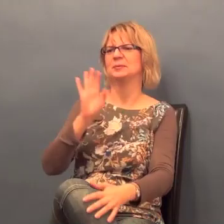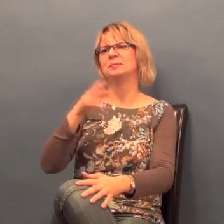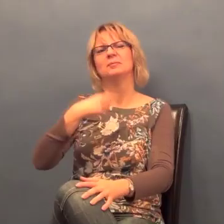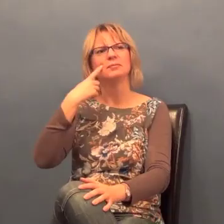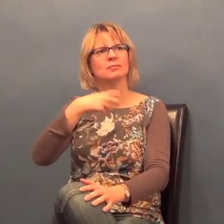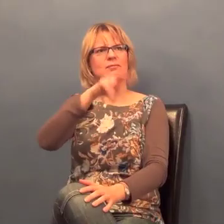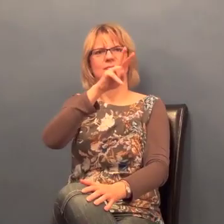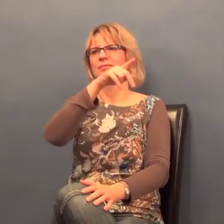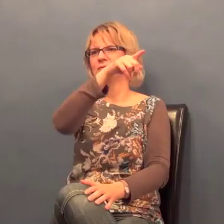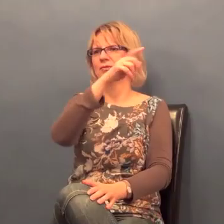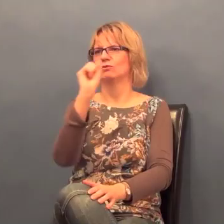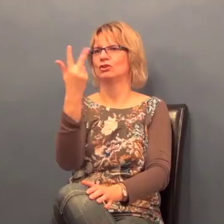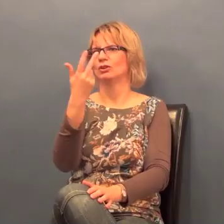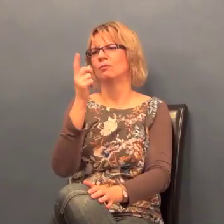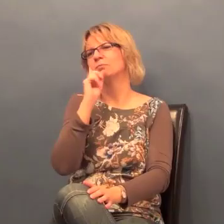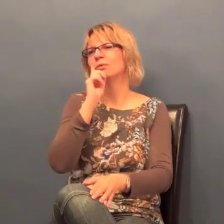Zauważa trzech chłopców.